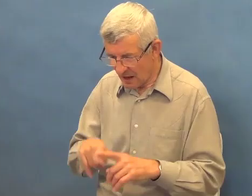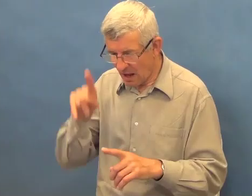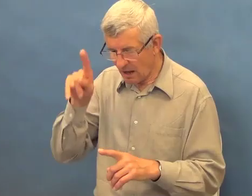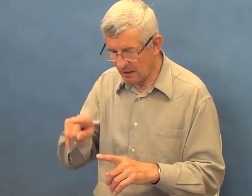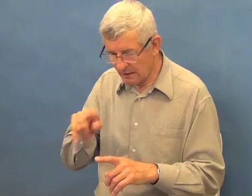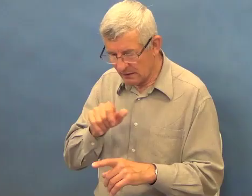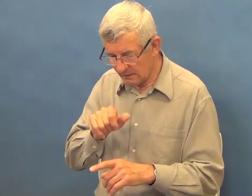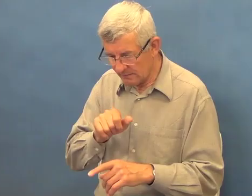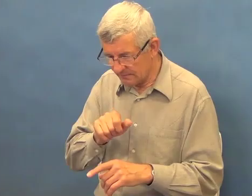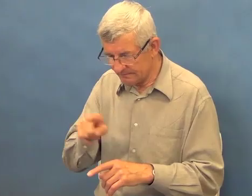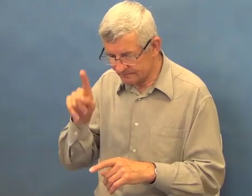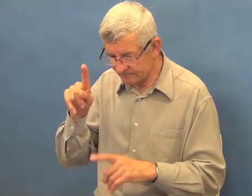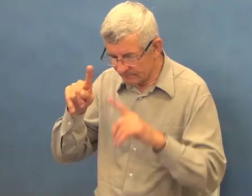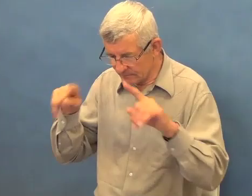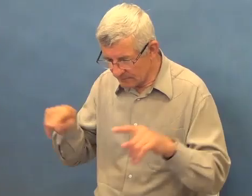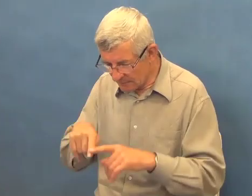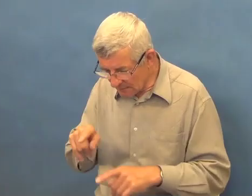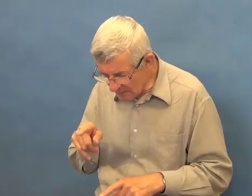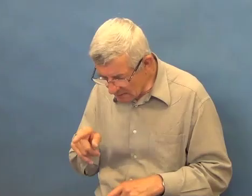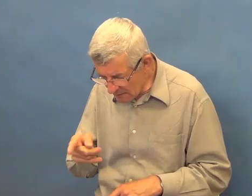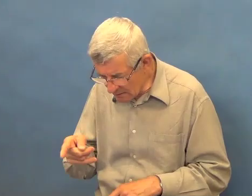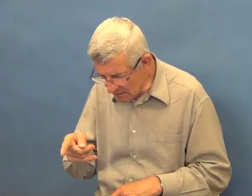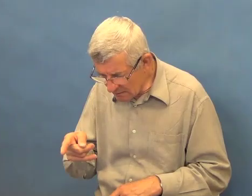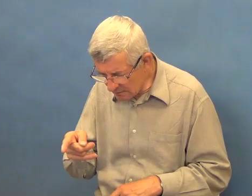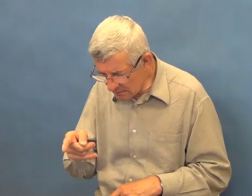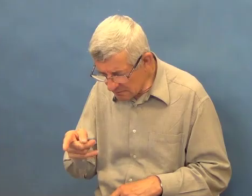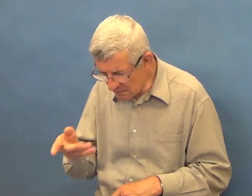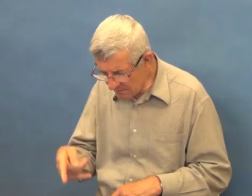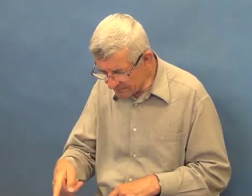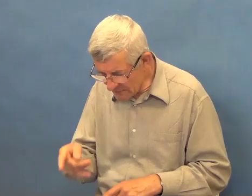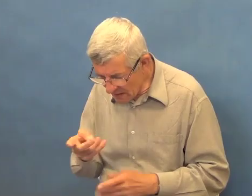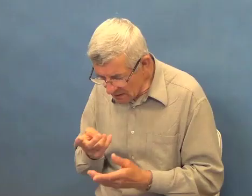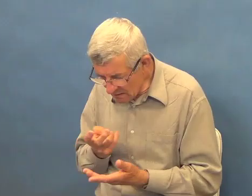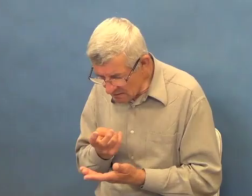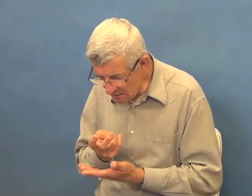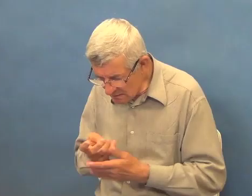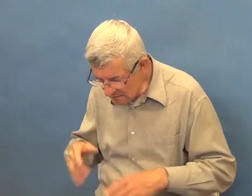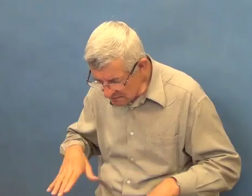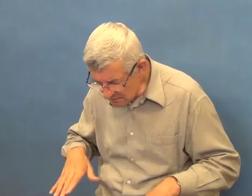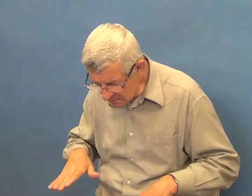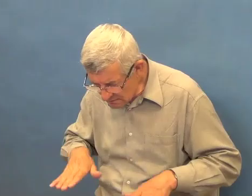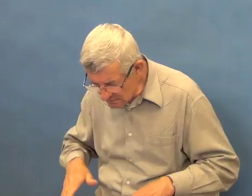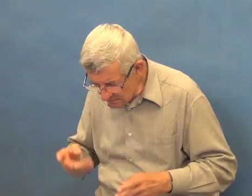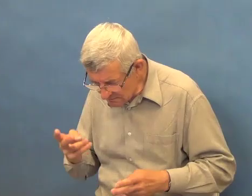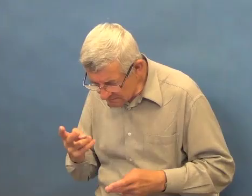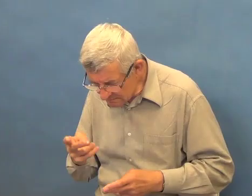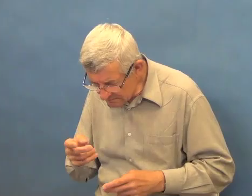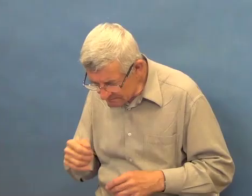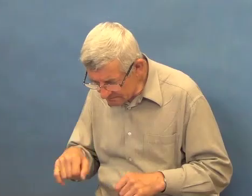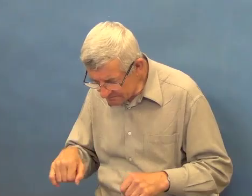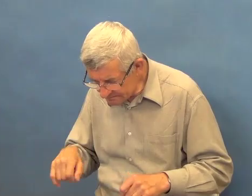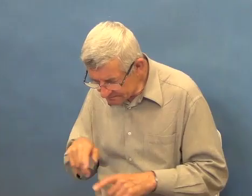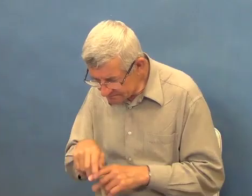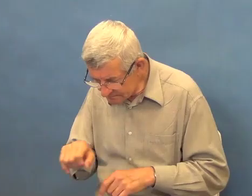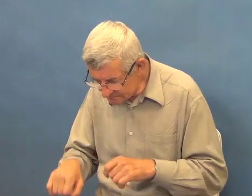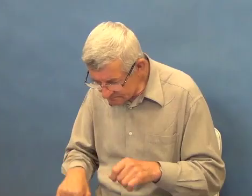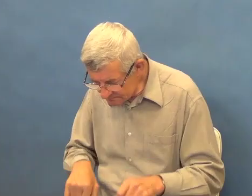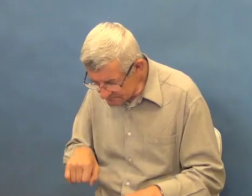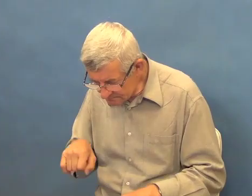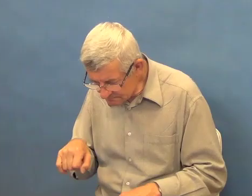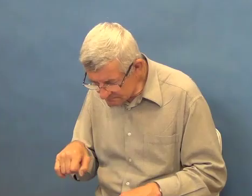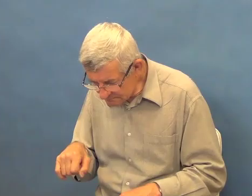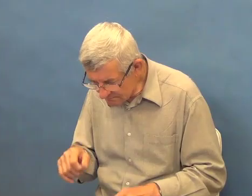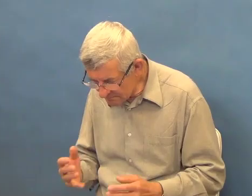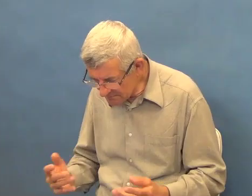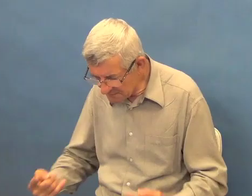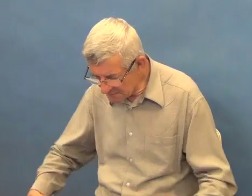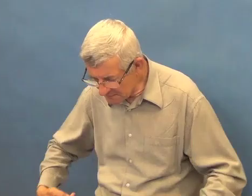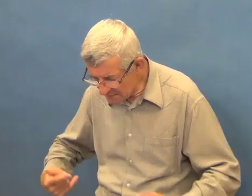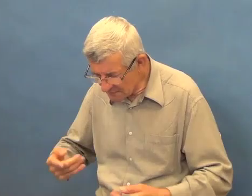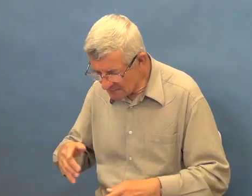Trójkątny znak z wykrzyknikiem i są sanki, które mają dwa koła i pedały.